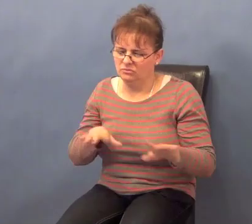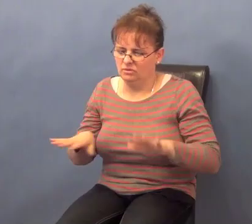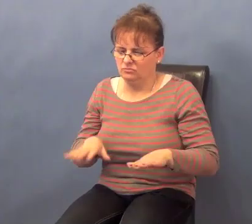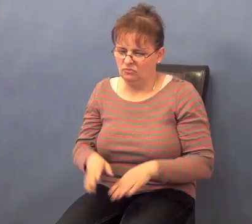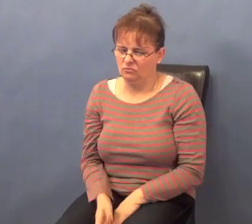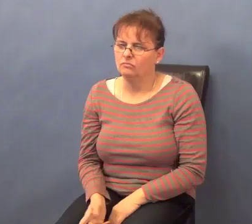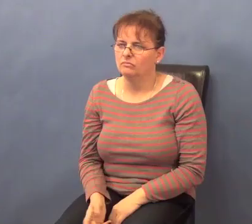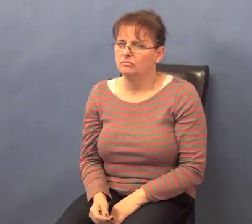Ostrożnie, bo jest ślisko.